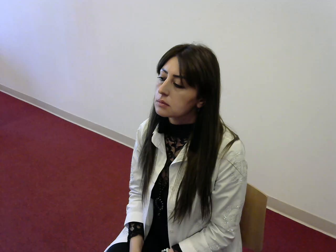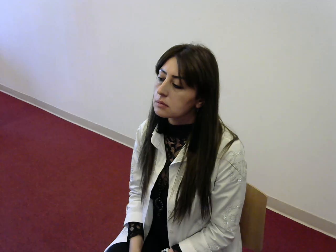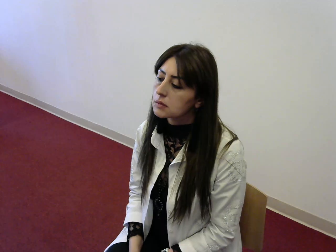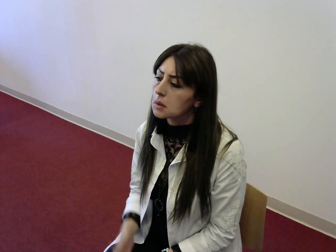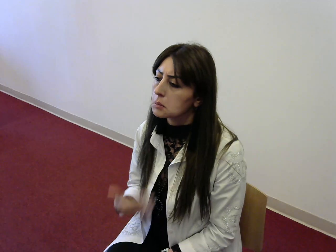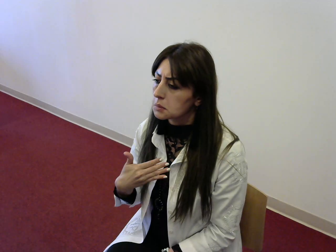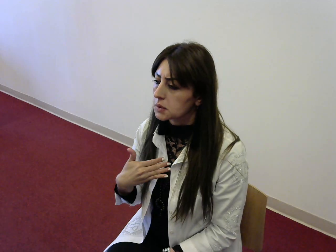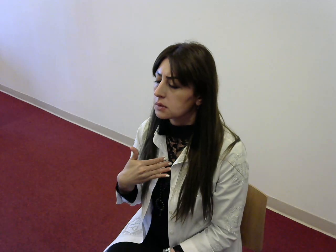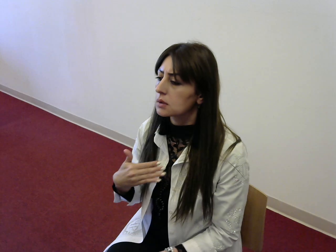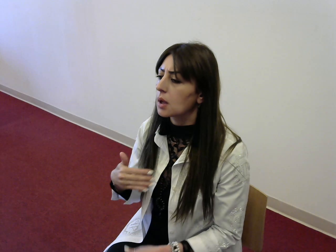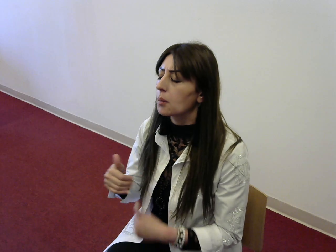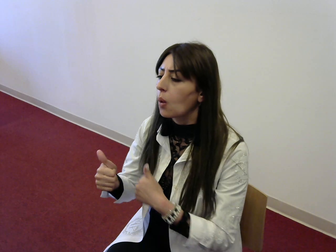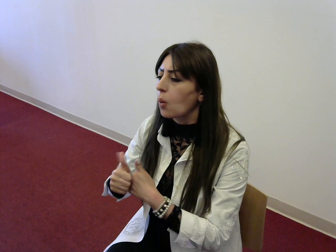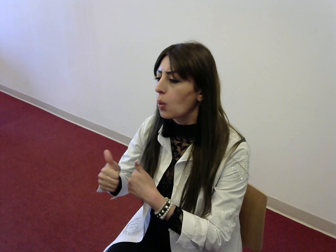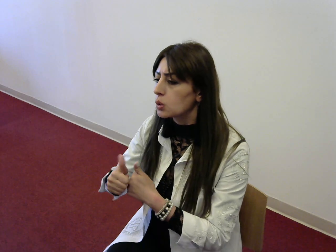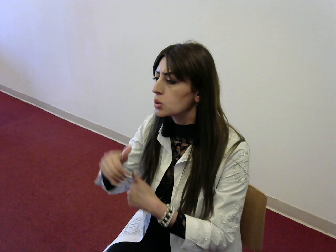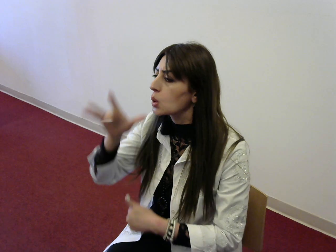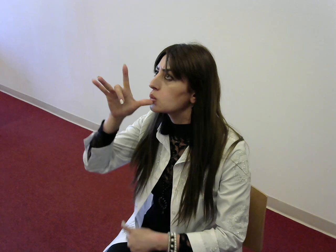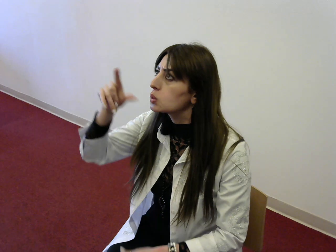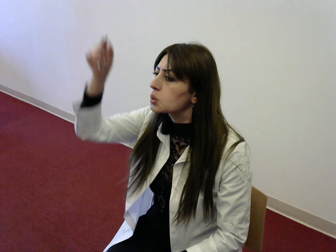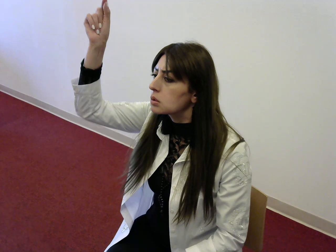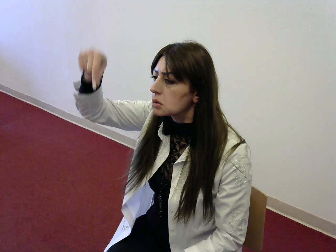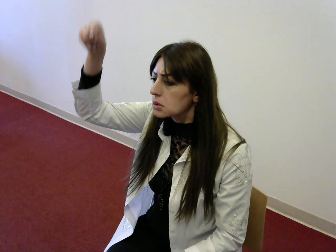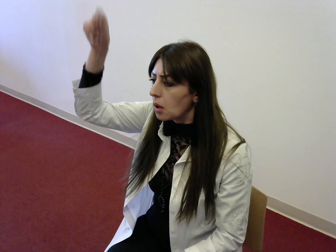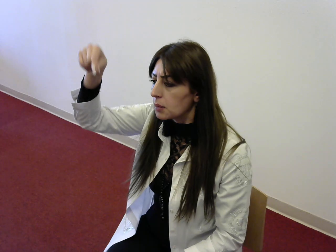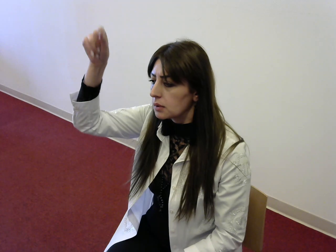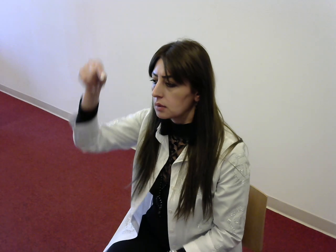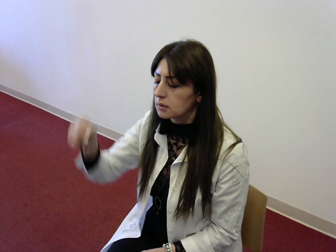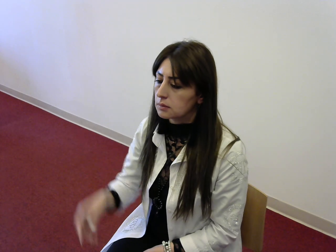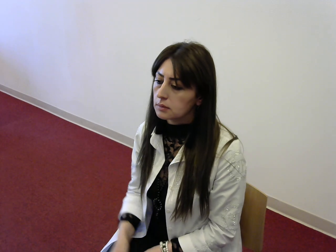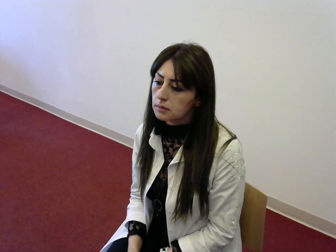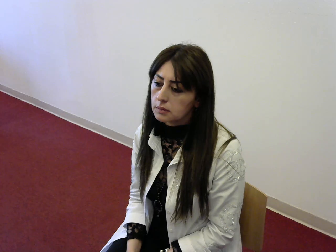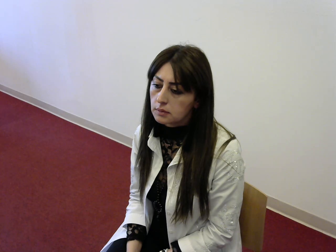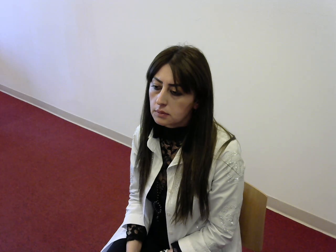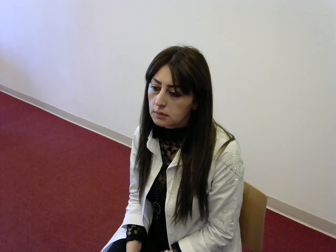Bizə qonşudan su damır